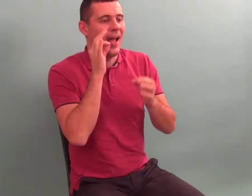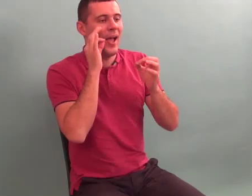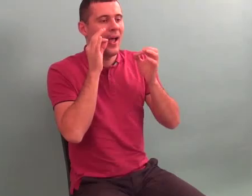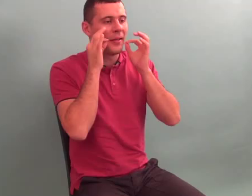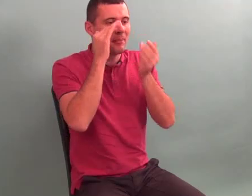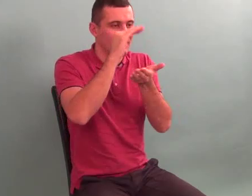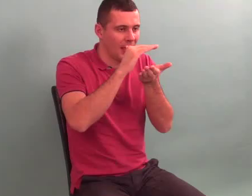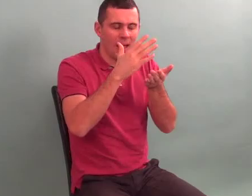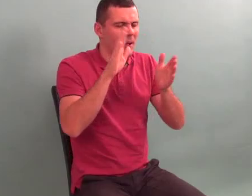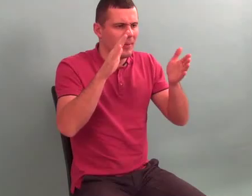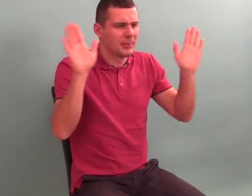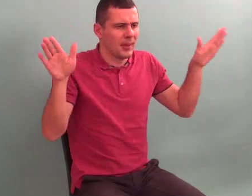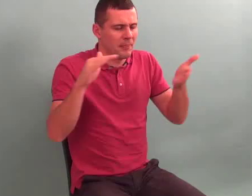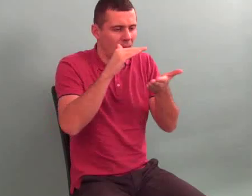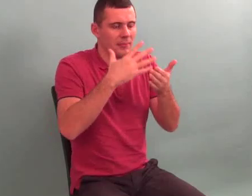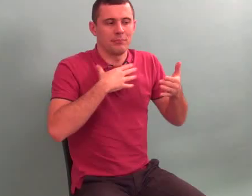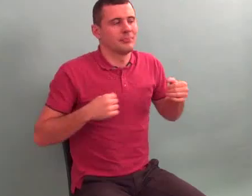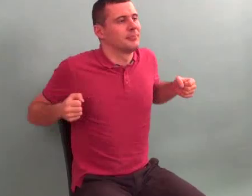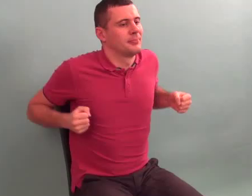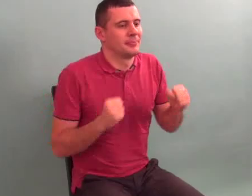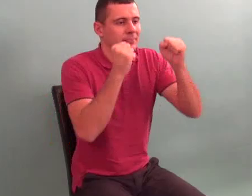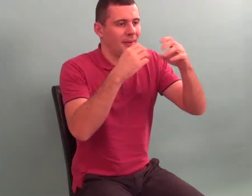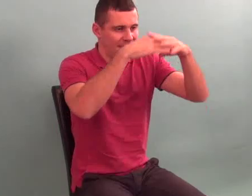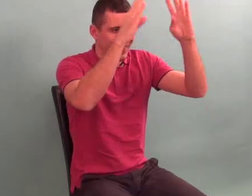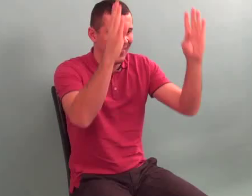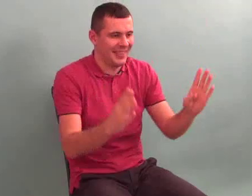Mały ptaszek huśta się na huśtawce w klatce.